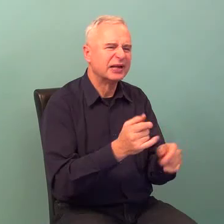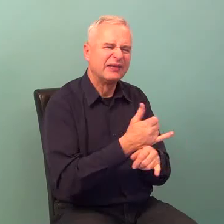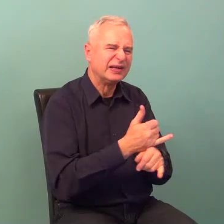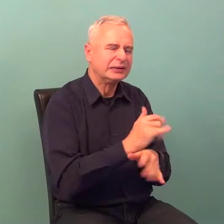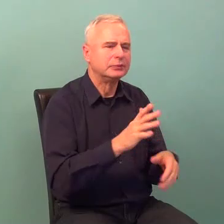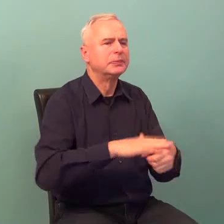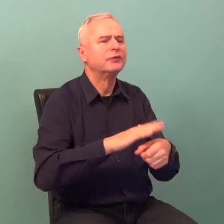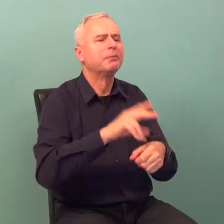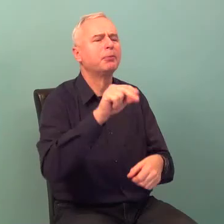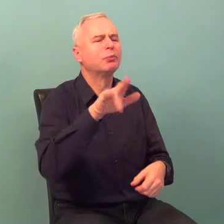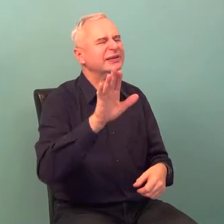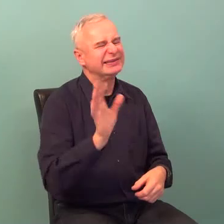Na piwo w pubie nie.